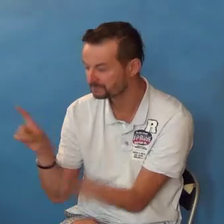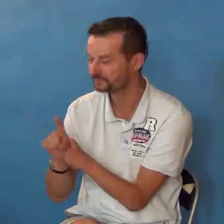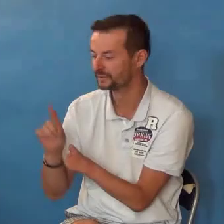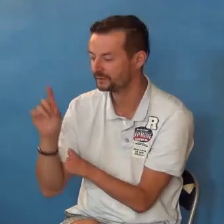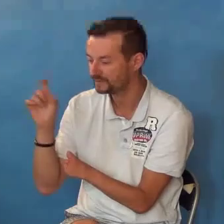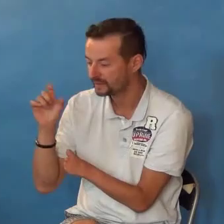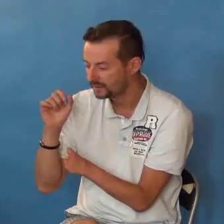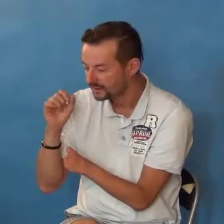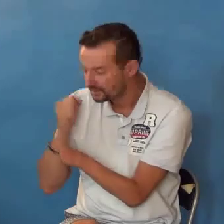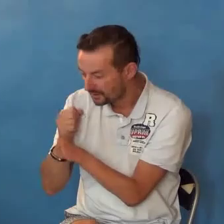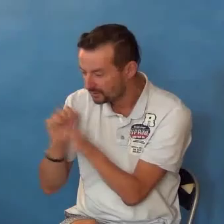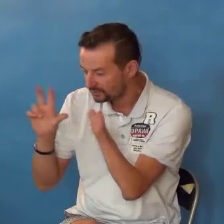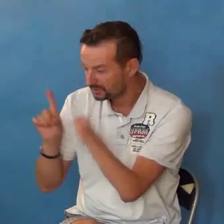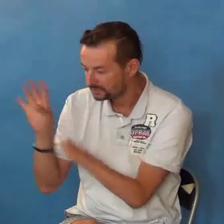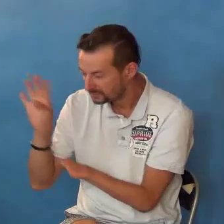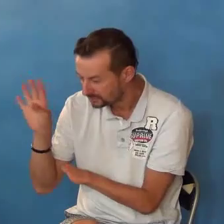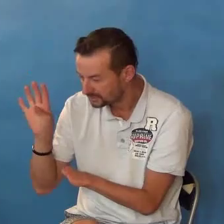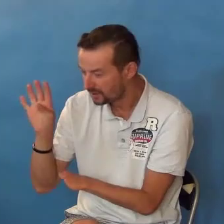W czwartek pracuję od ósmej do czwartej.